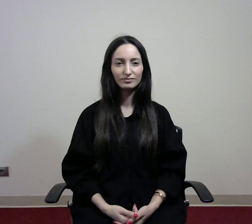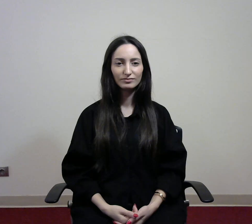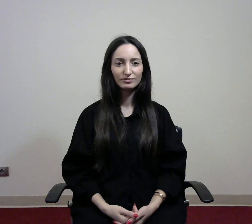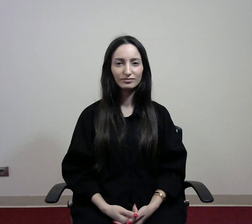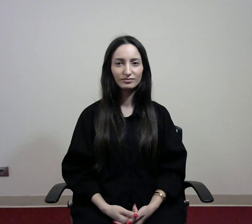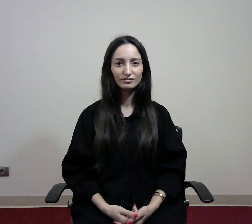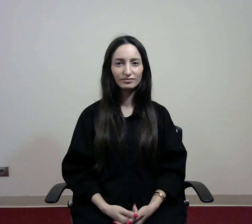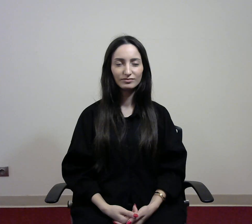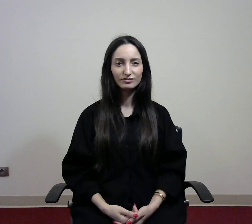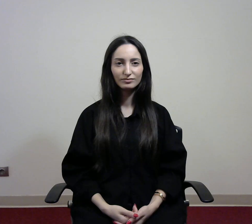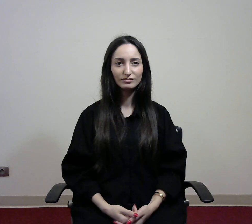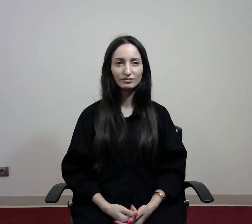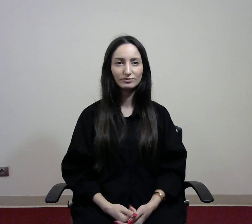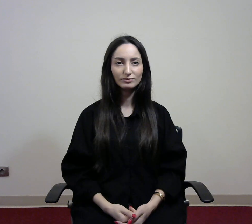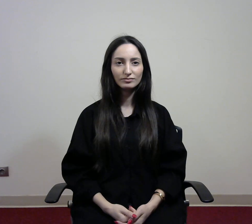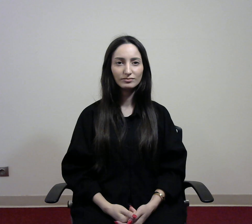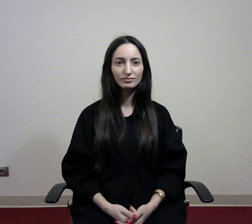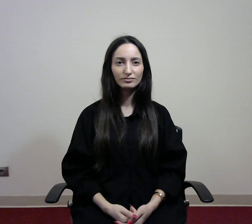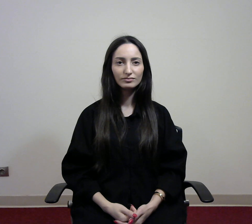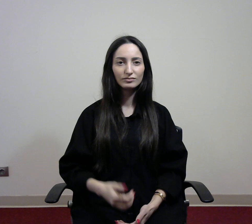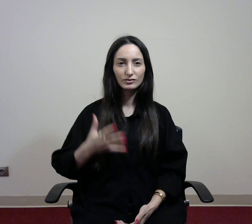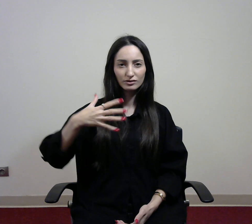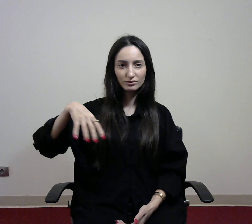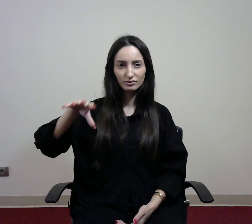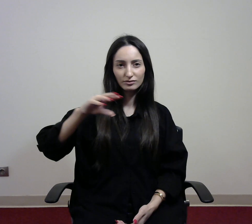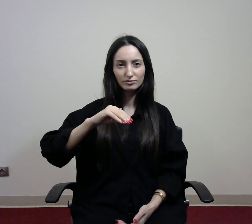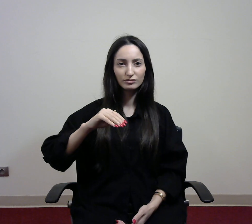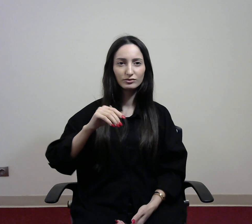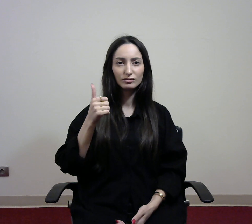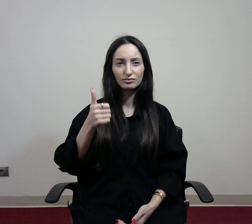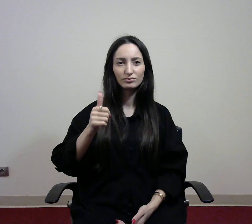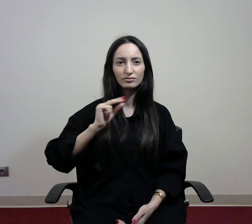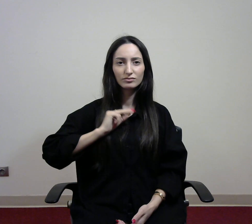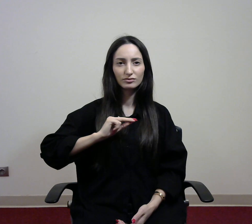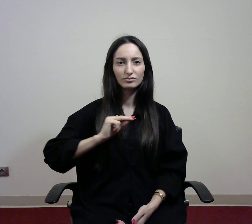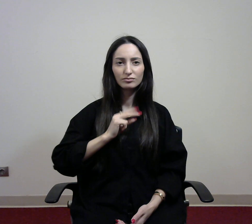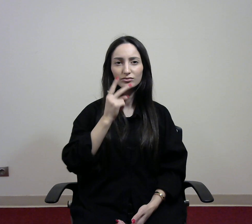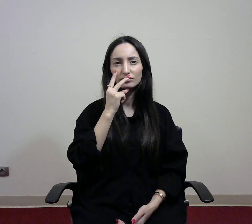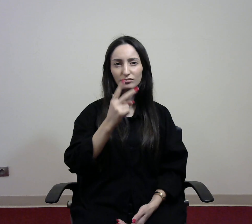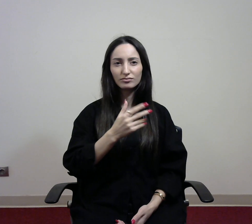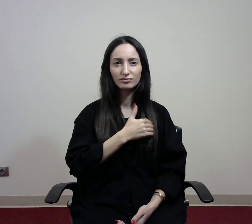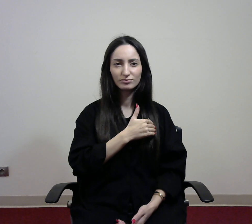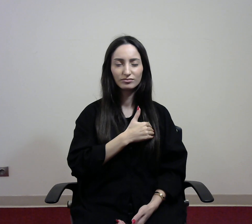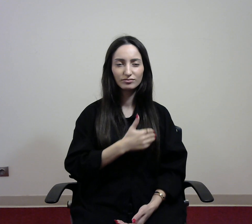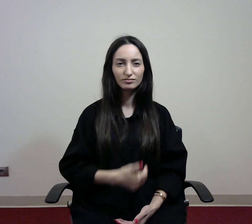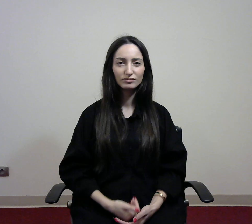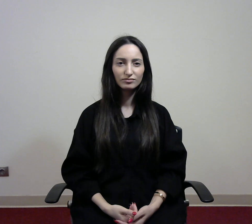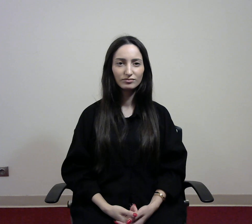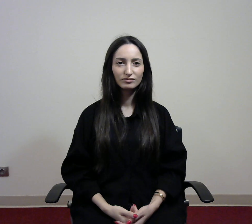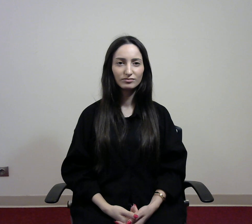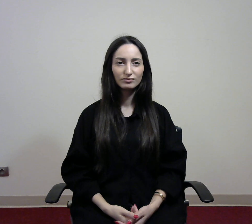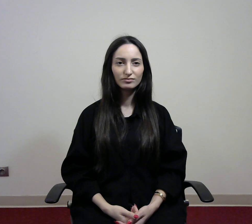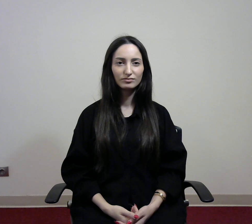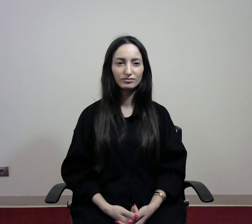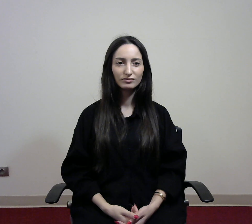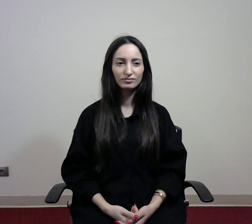Hamı yaxşı işlər görmək istəyir